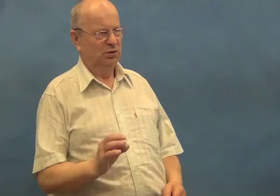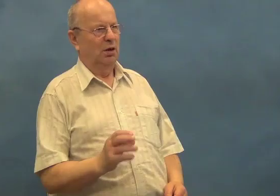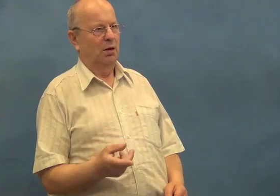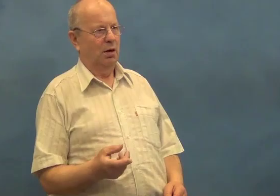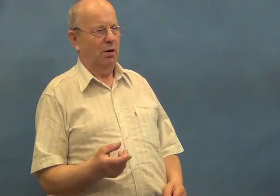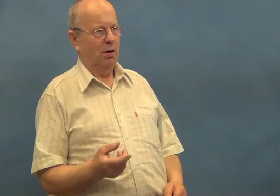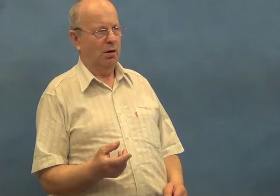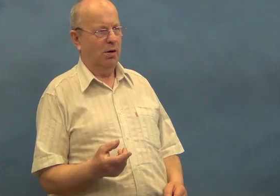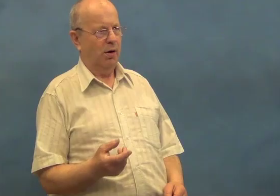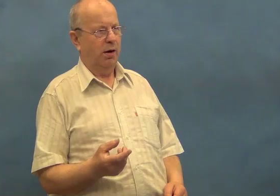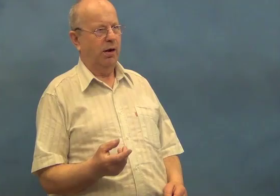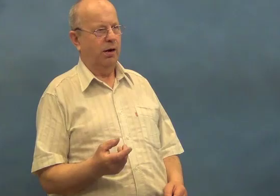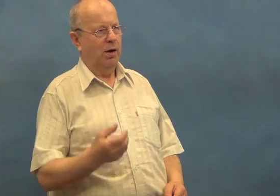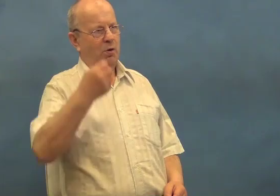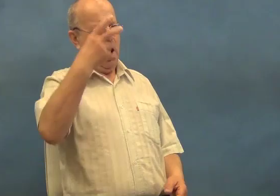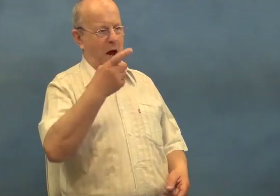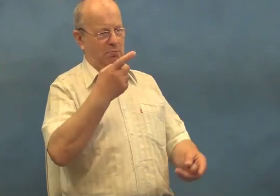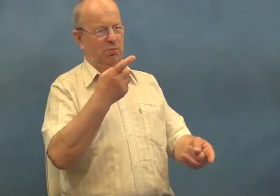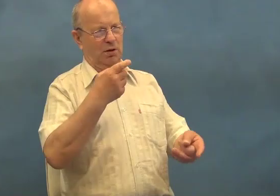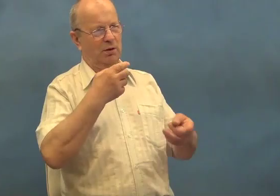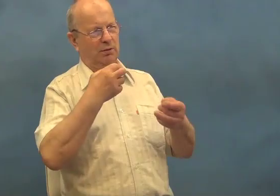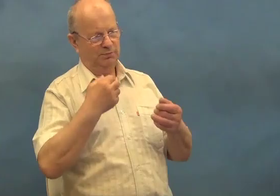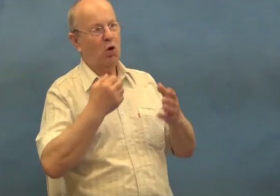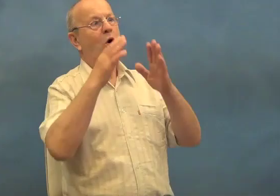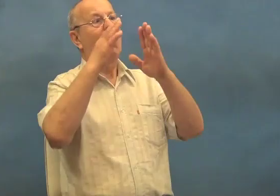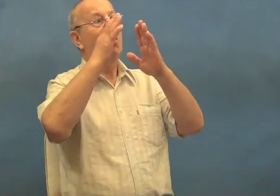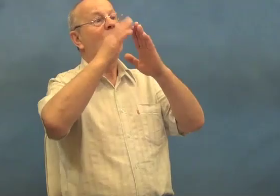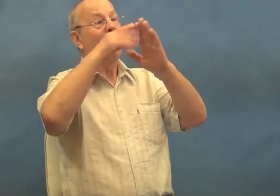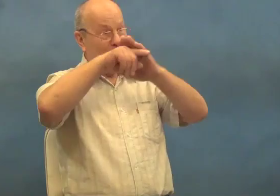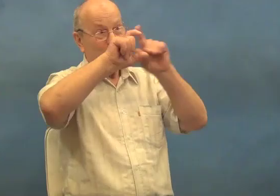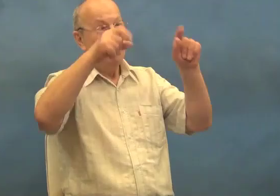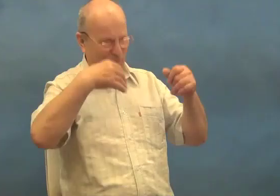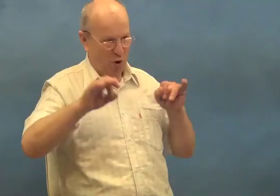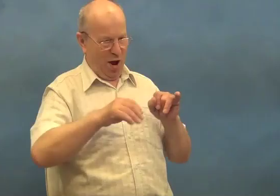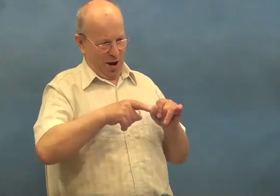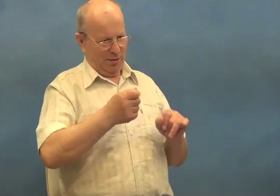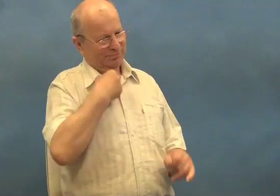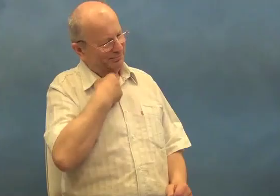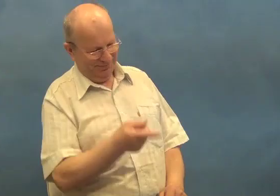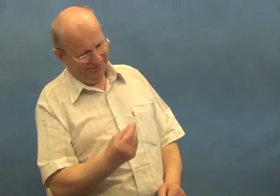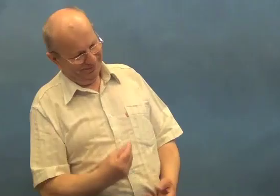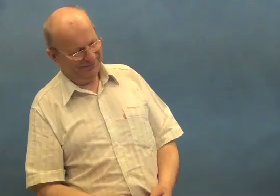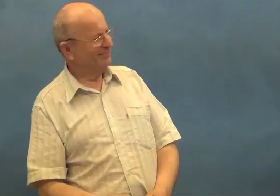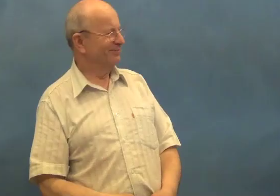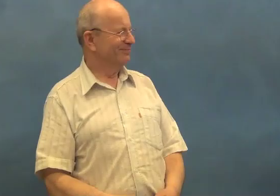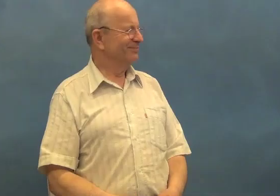Dobrze, ale w domu wolno, znak mówi, że nie. Śmieszne.